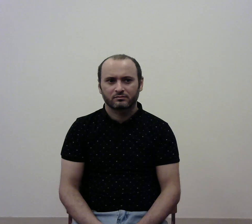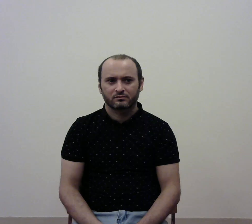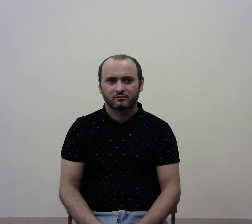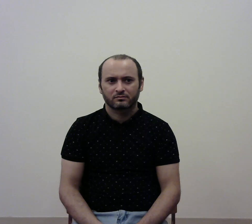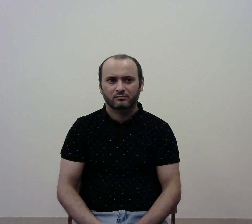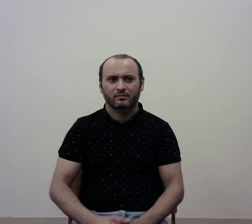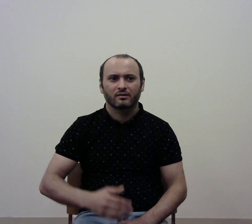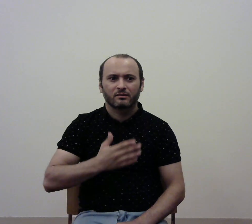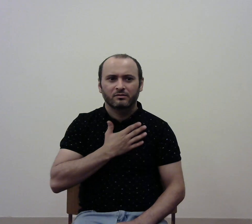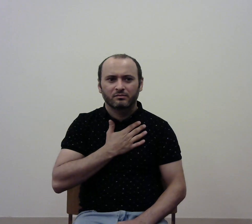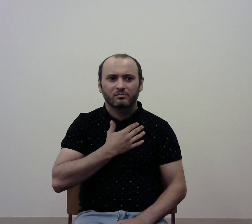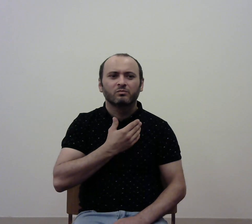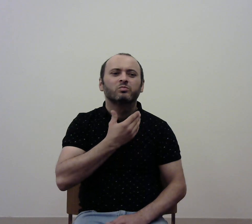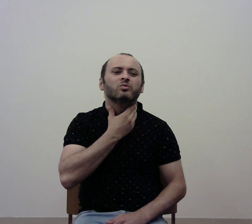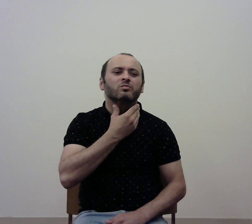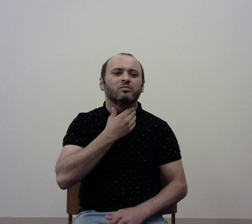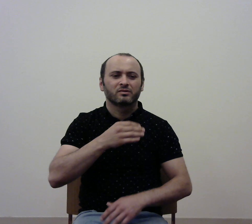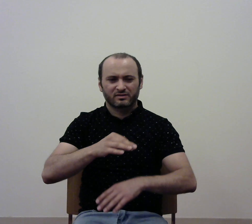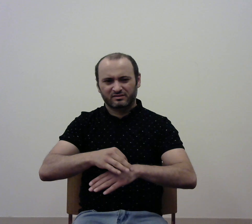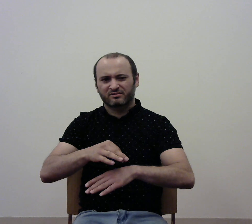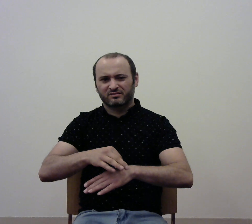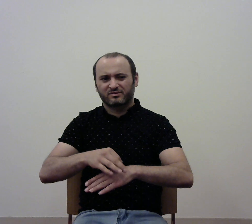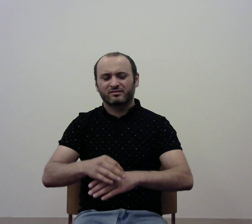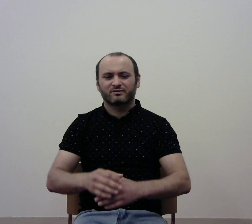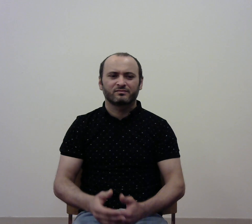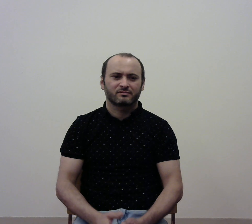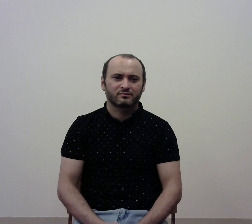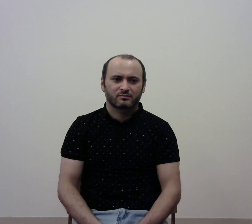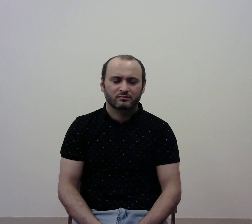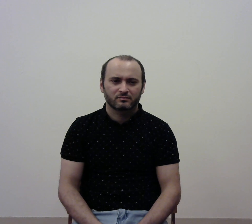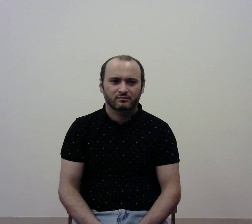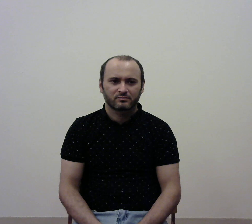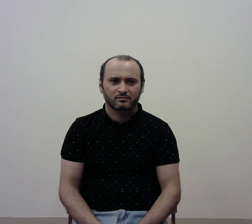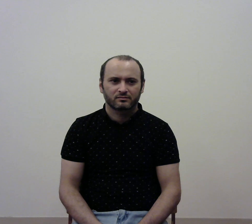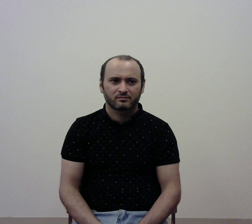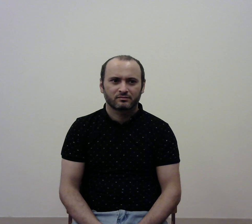Mənim boğazım ağrıyır